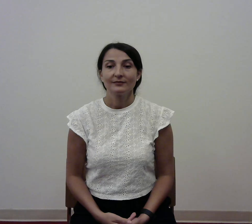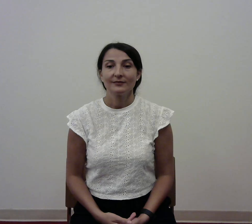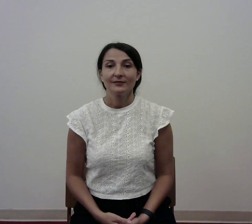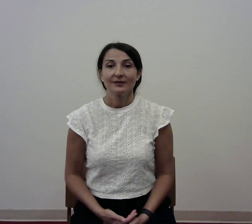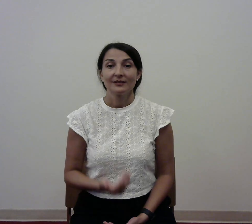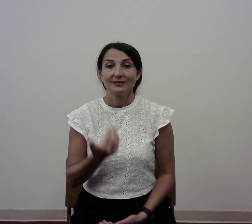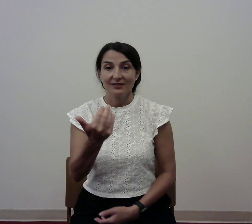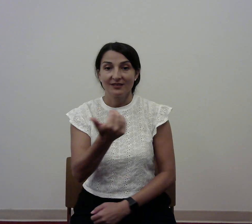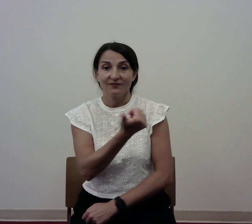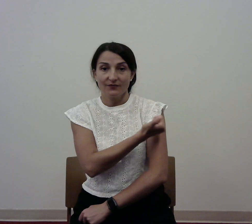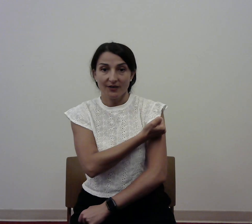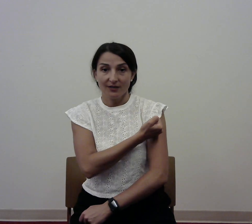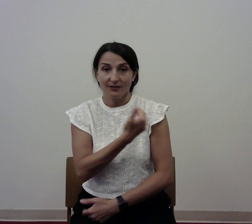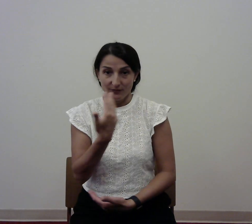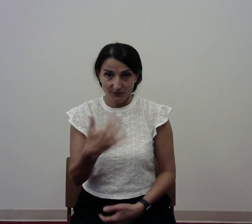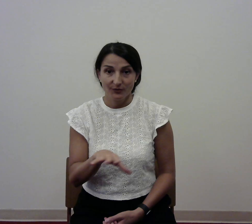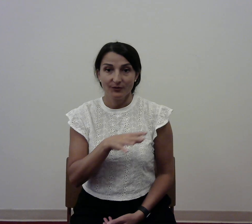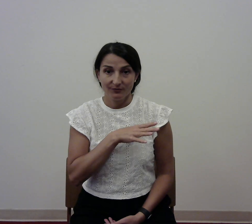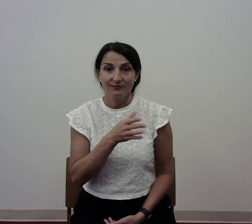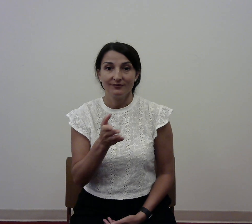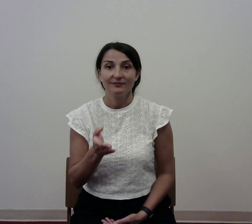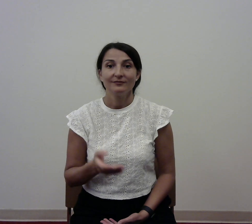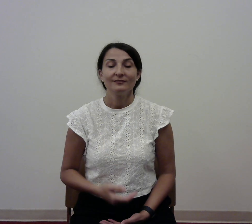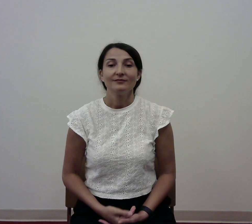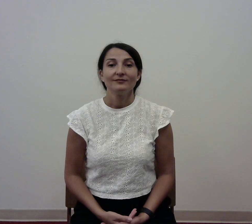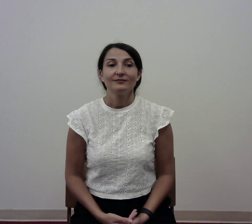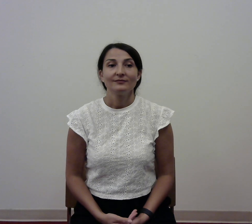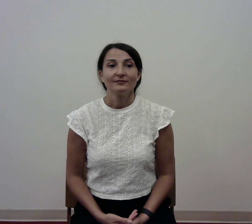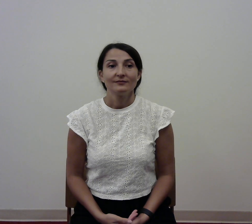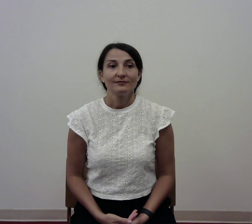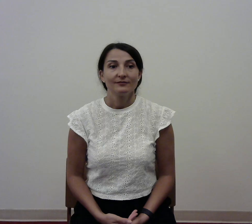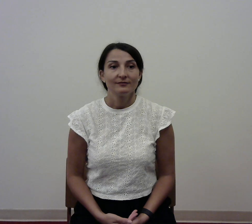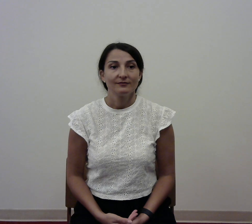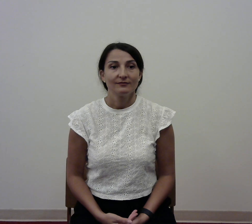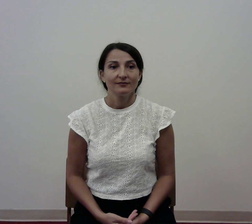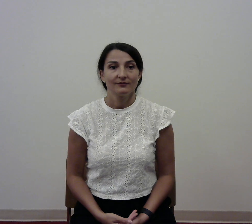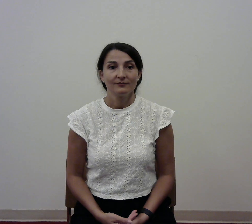Siz vaksin vurdurmusuzmu?